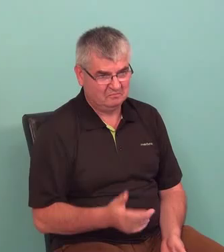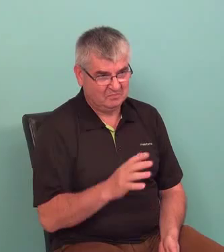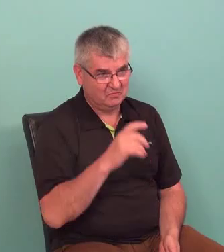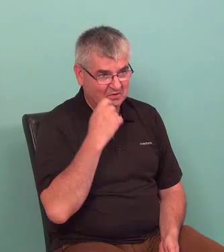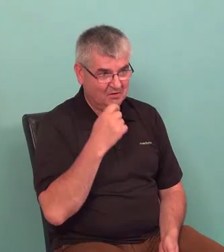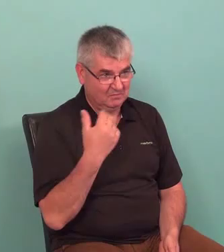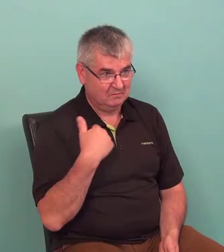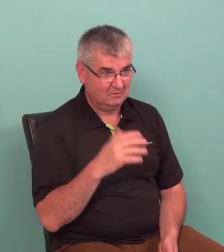A ty miałeś dziadka?